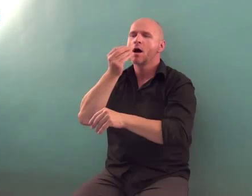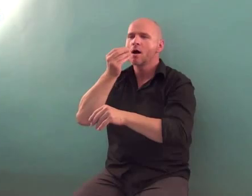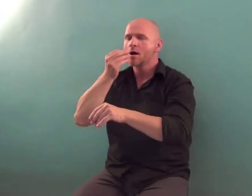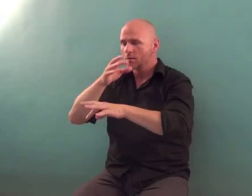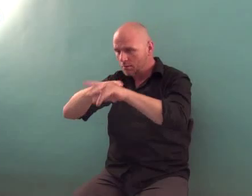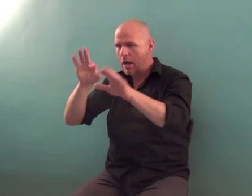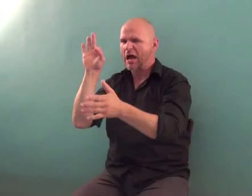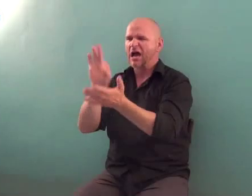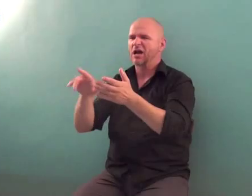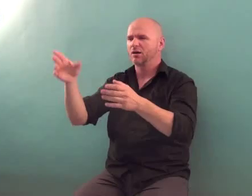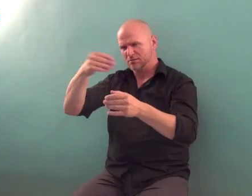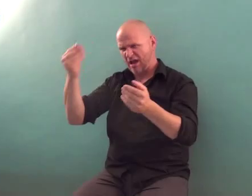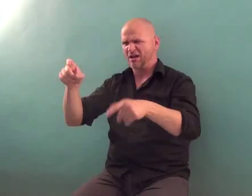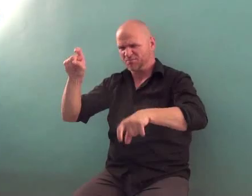Kolacja przeradza się w imprezę.